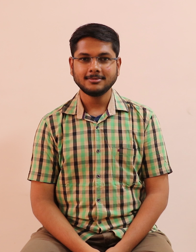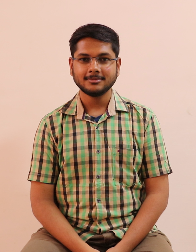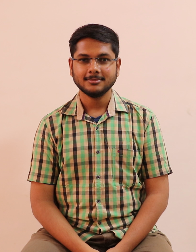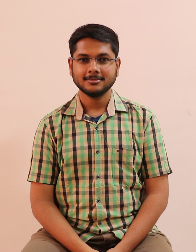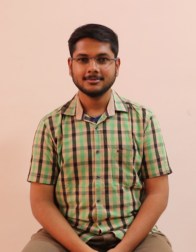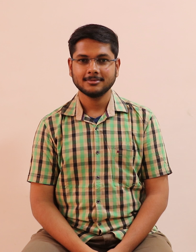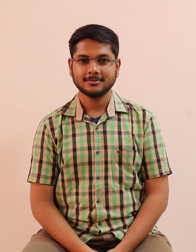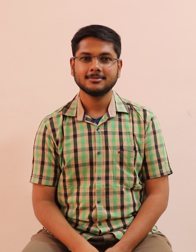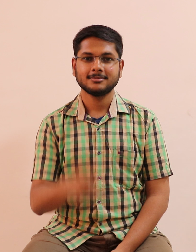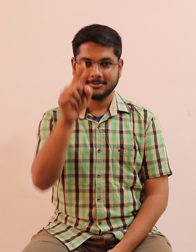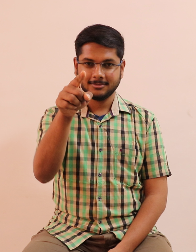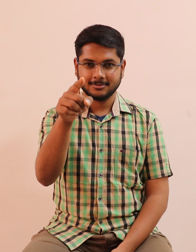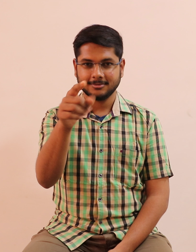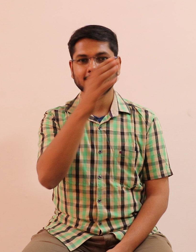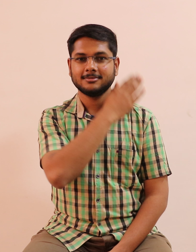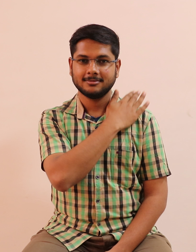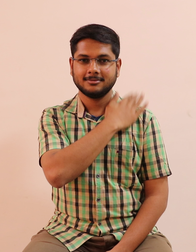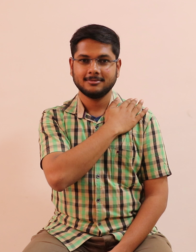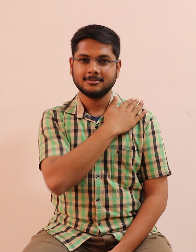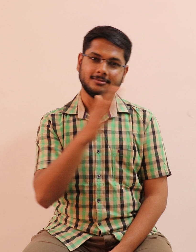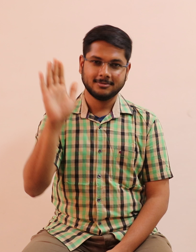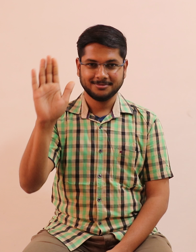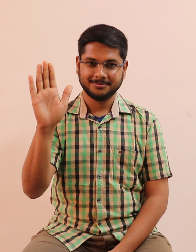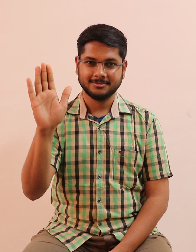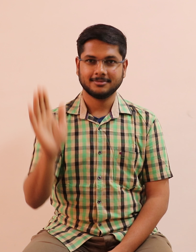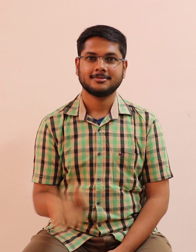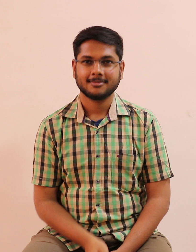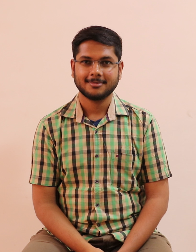that is so kind of you